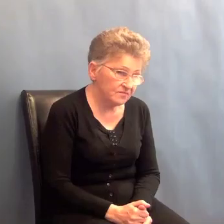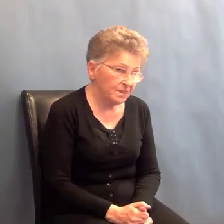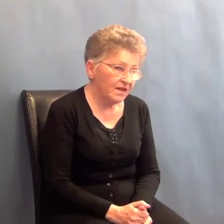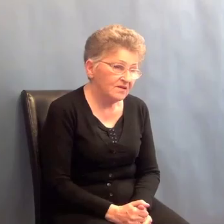Wieczorem.